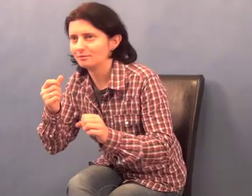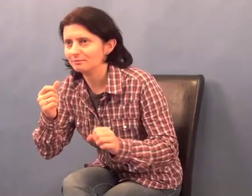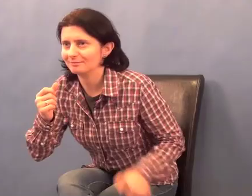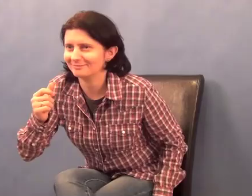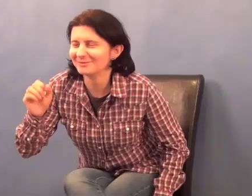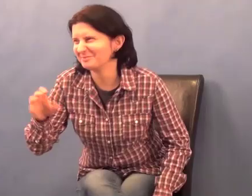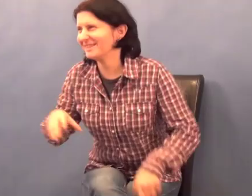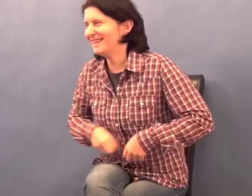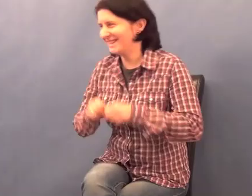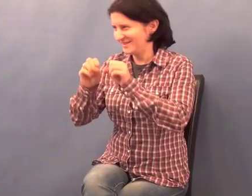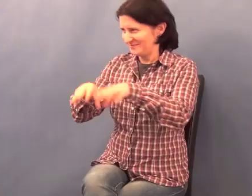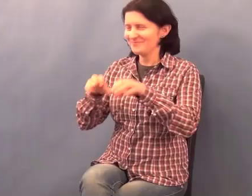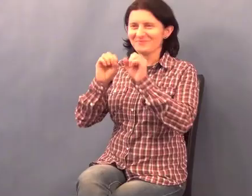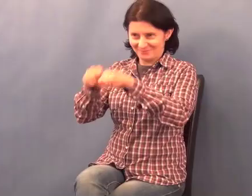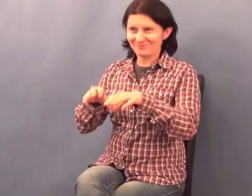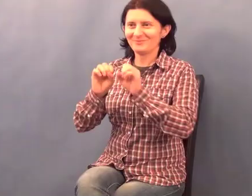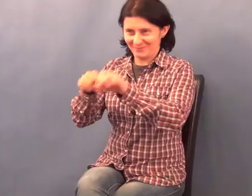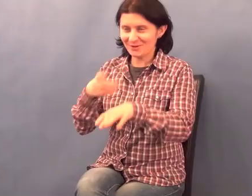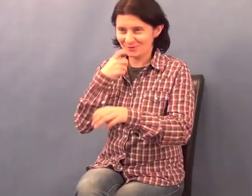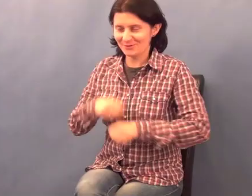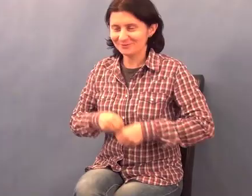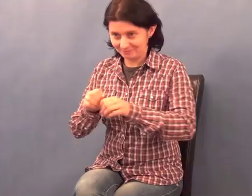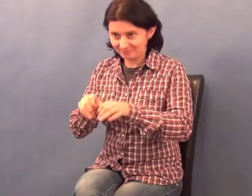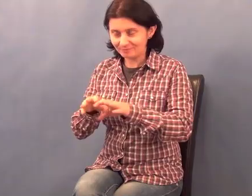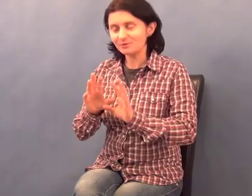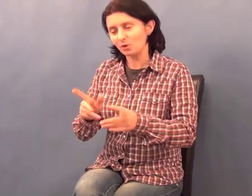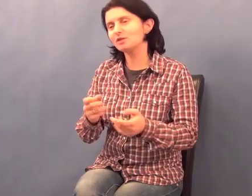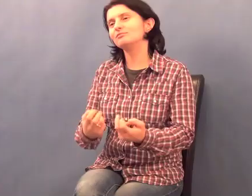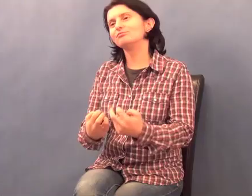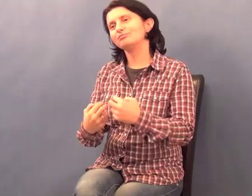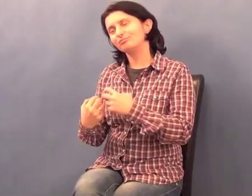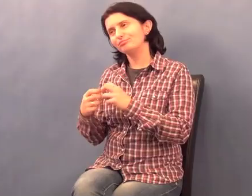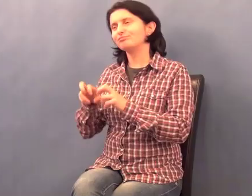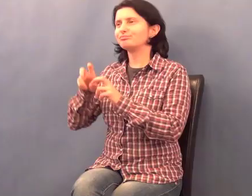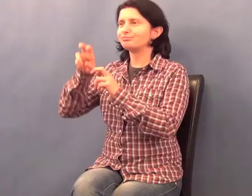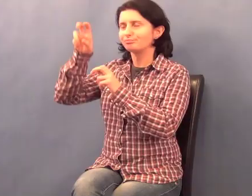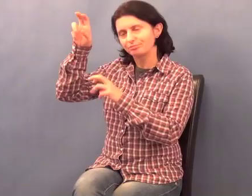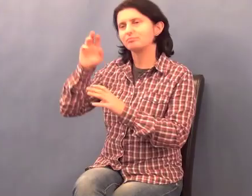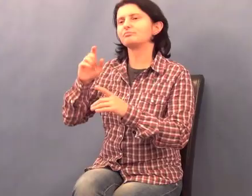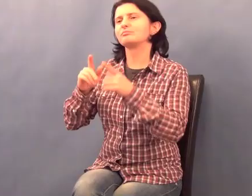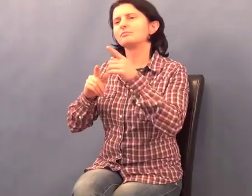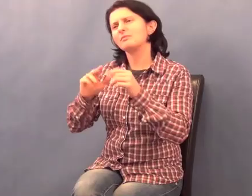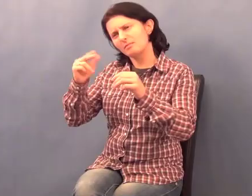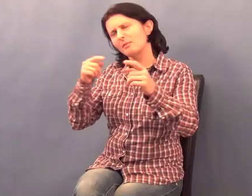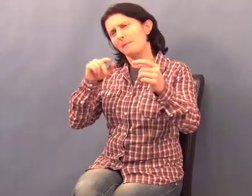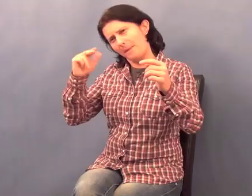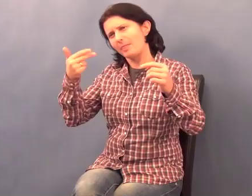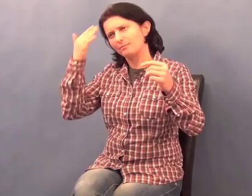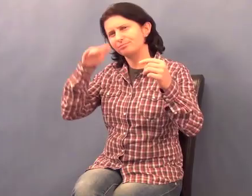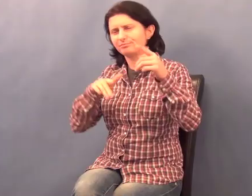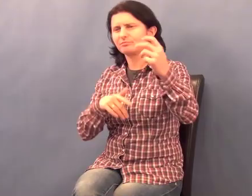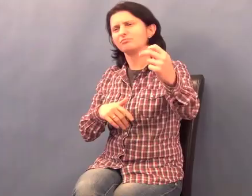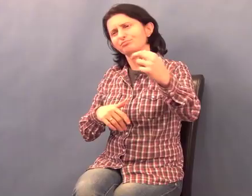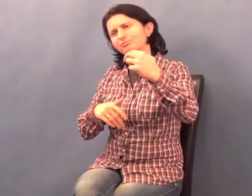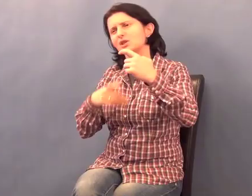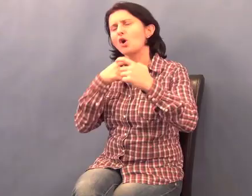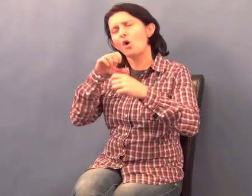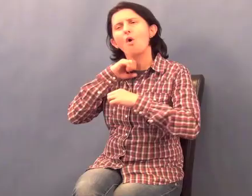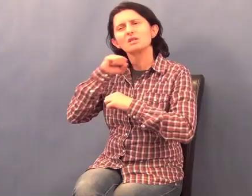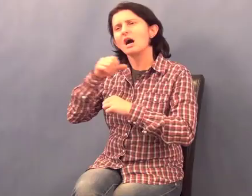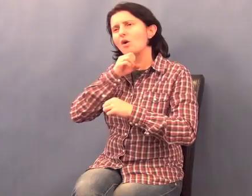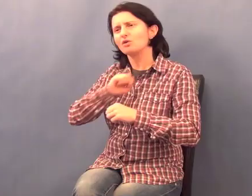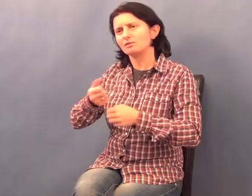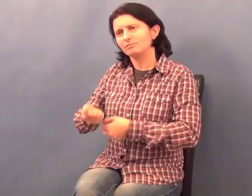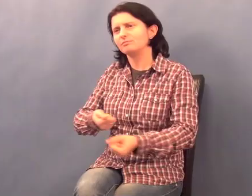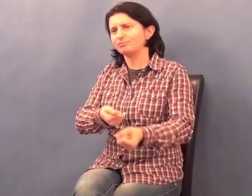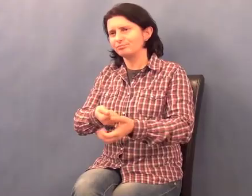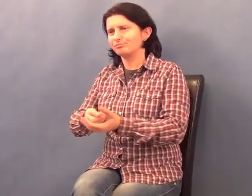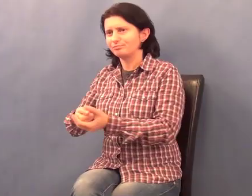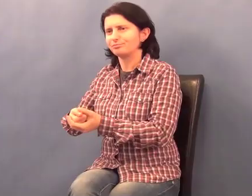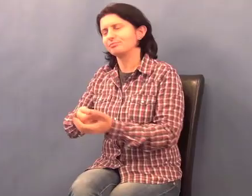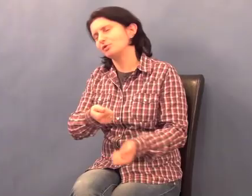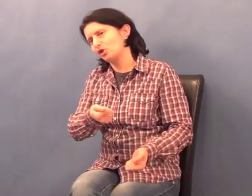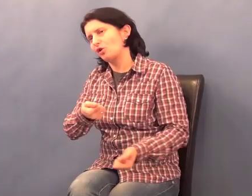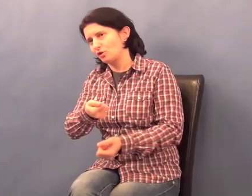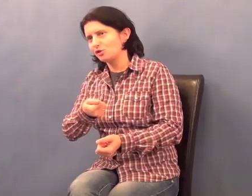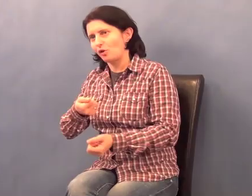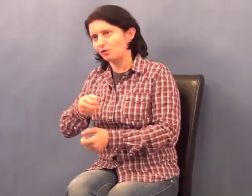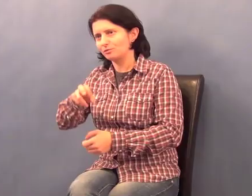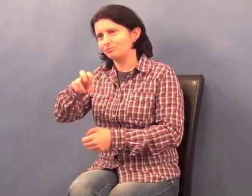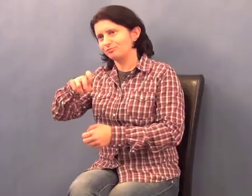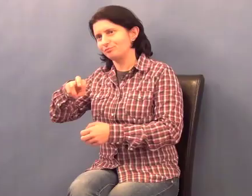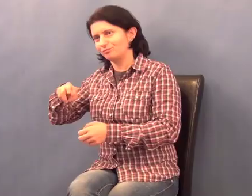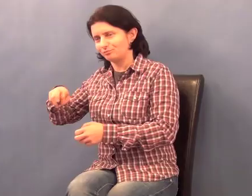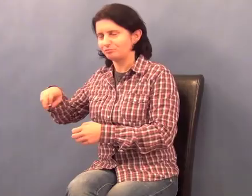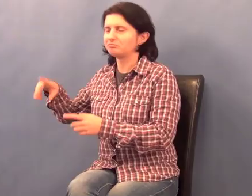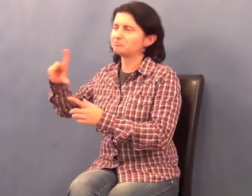Jak skończył przerzucać to wszedł na górę, przyszedł jakiś obcy pan który ciągnął kozę i poszedł dalej.